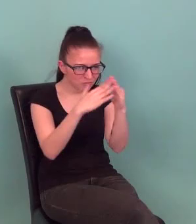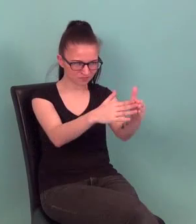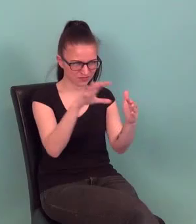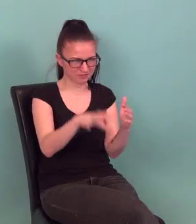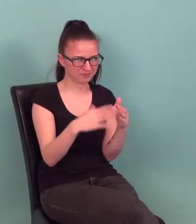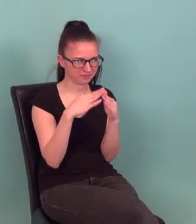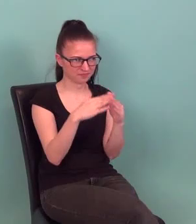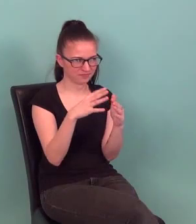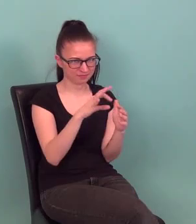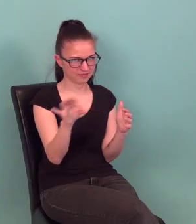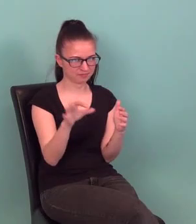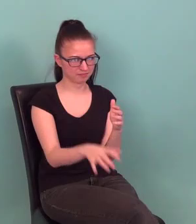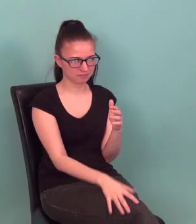W specjalnej stajni.